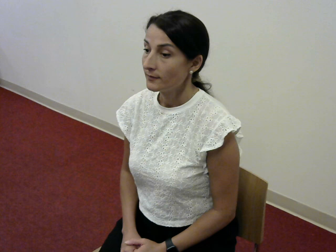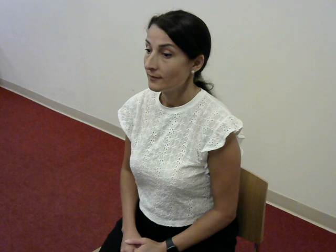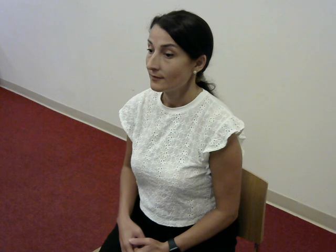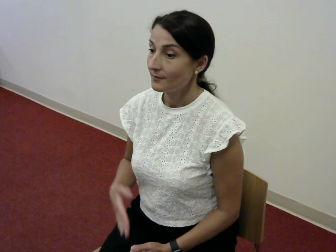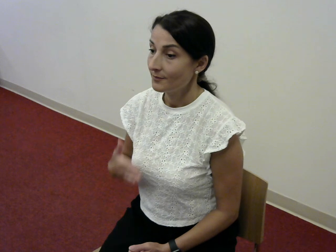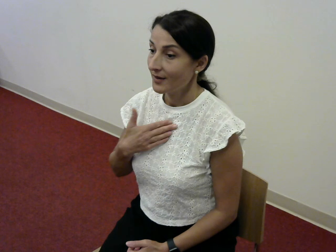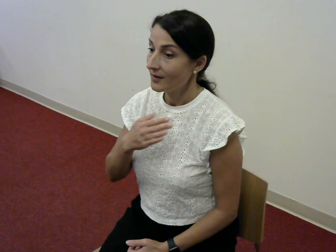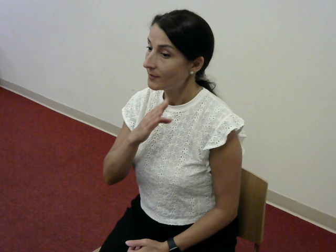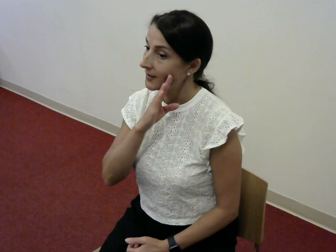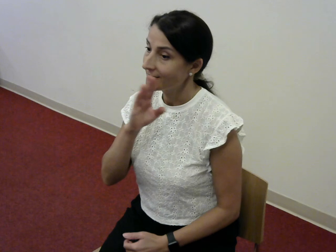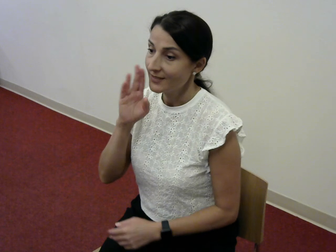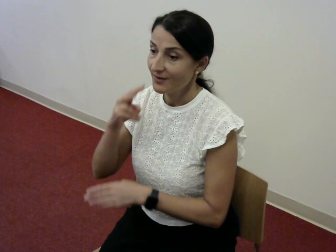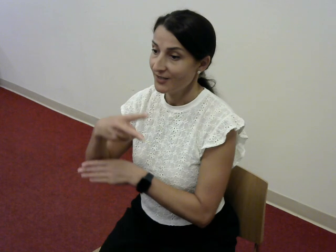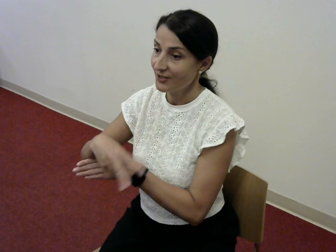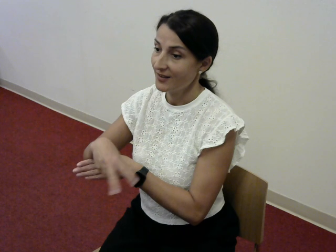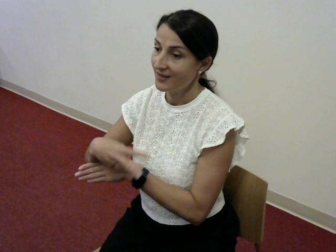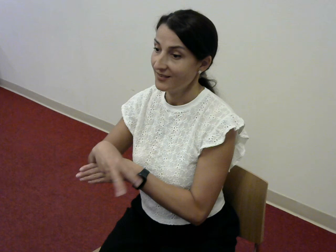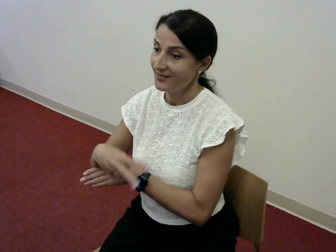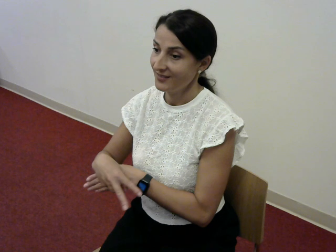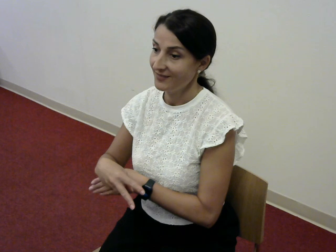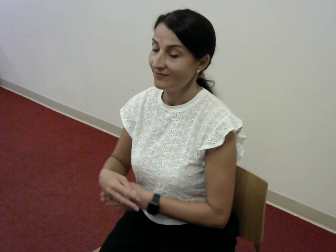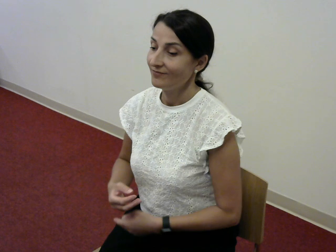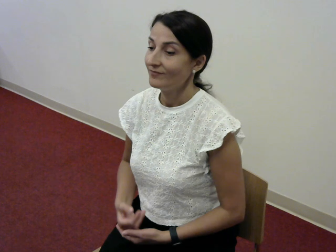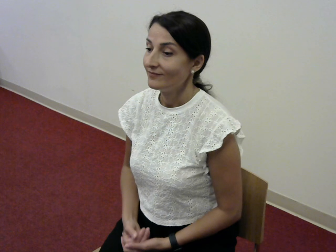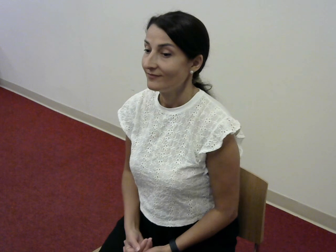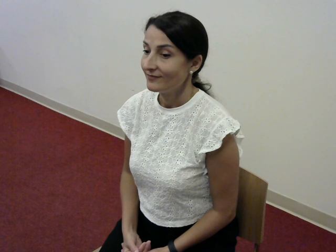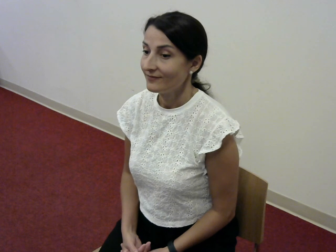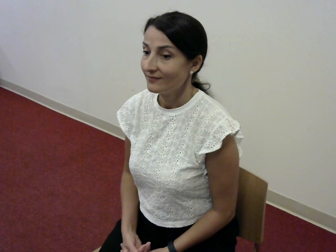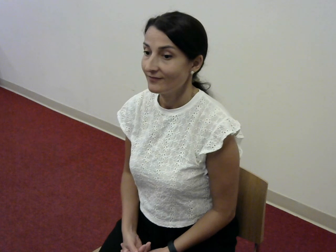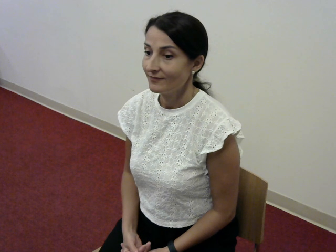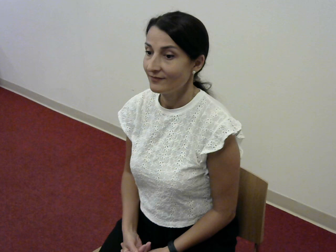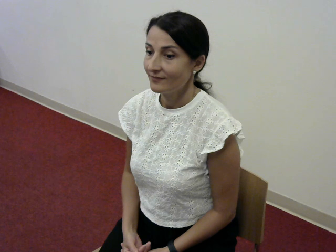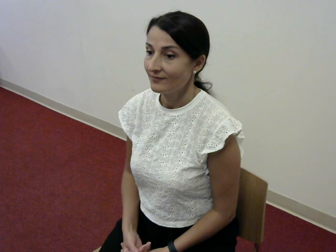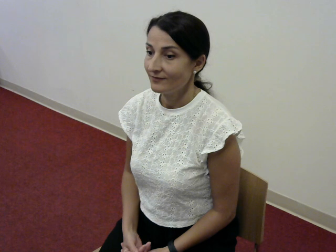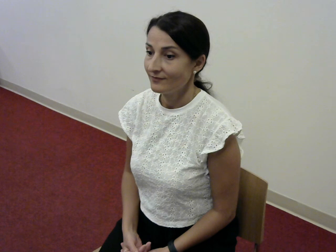Mənim anam Lənkərandandır